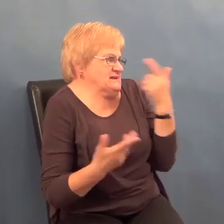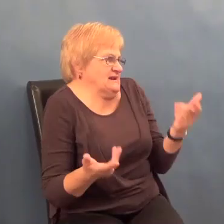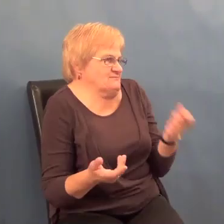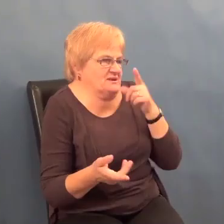Nie ma.